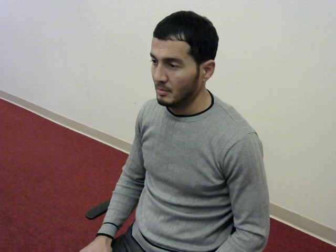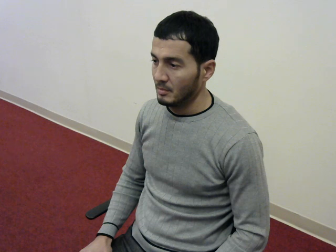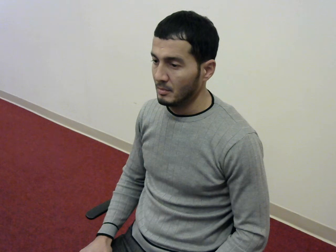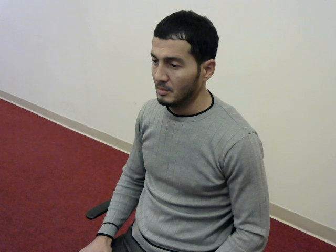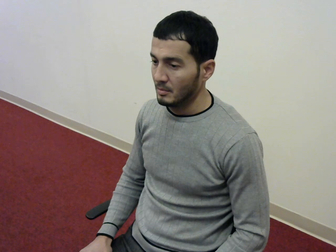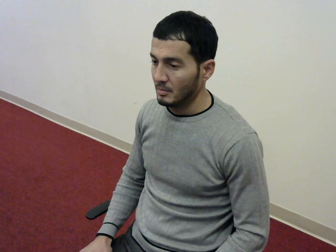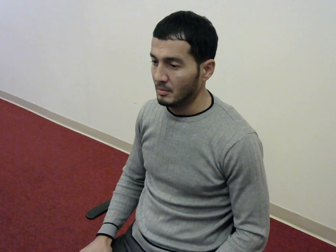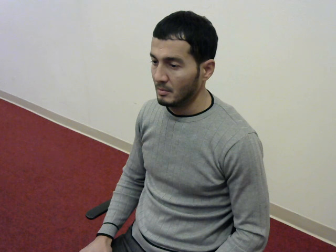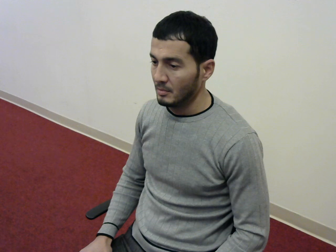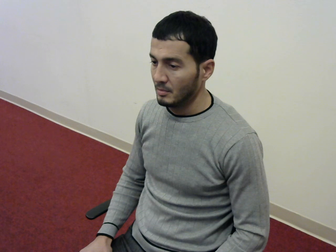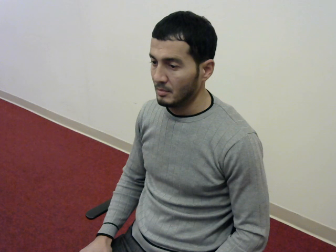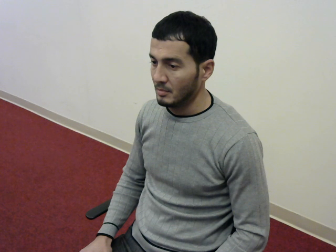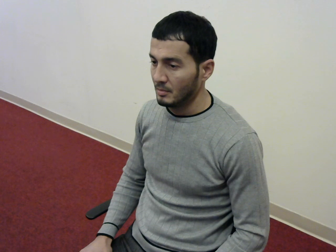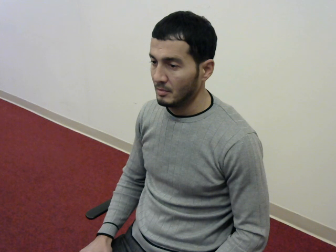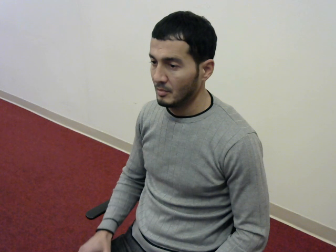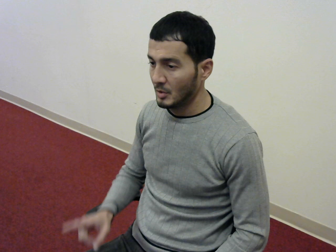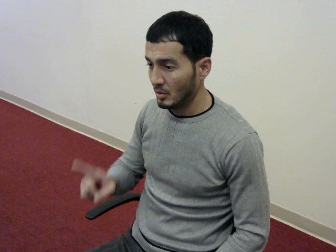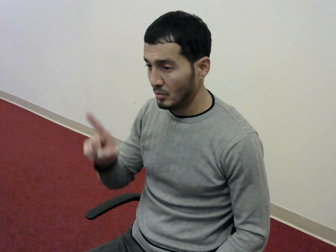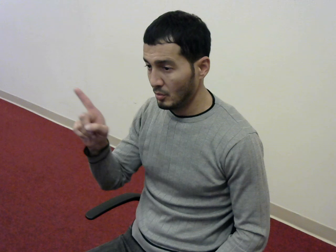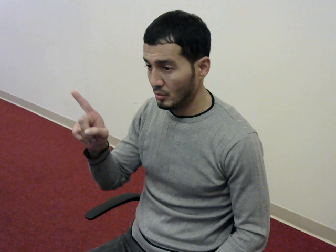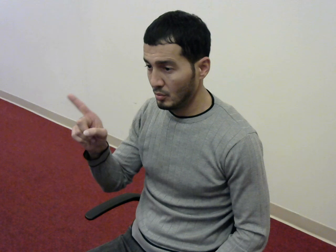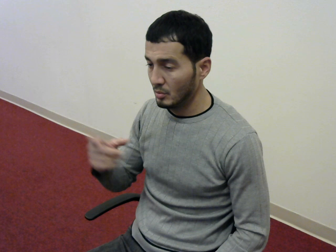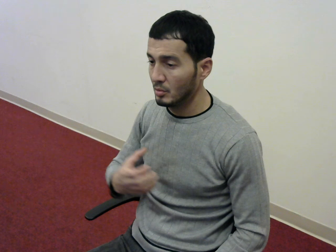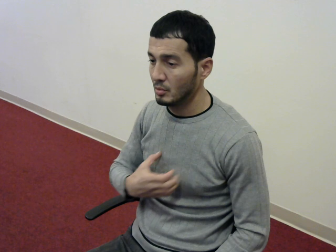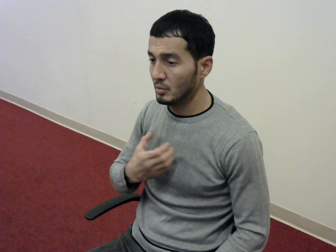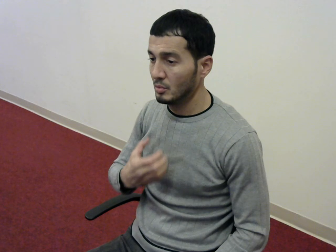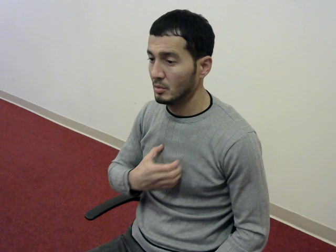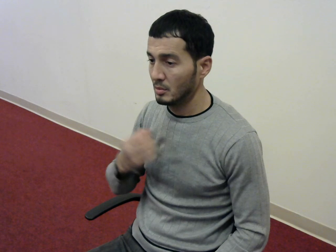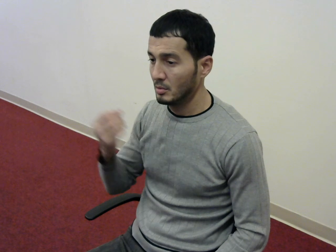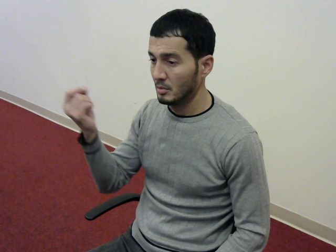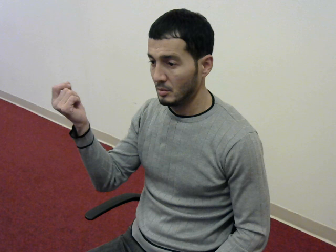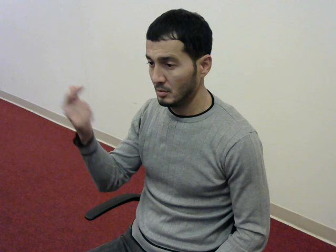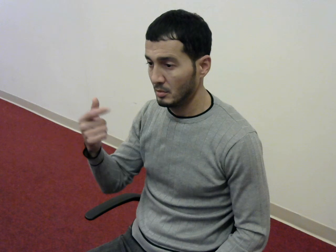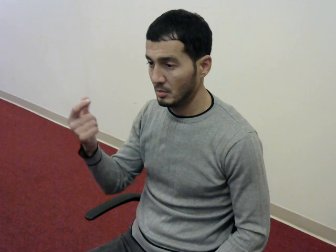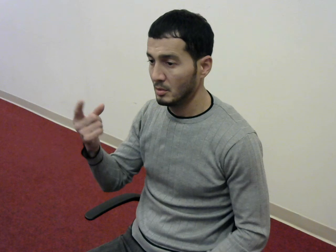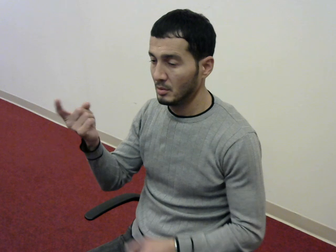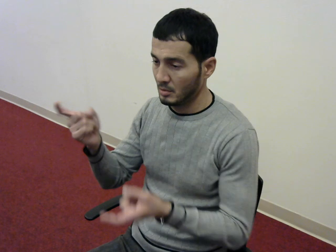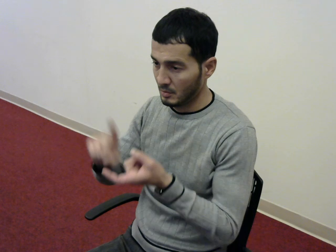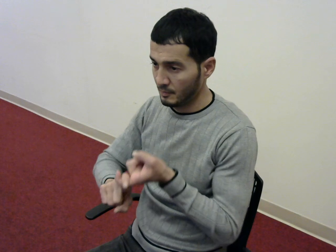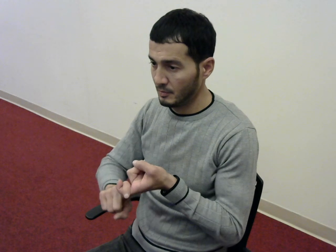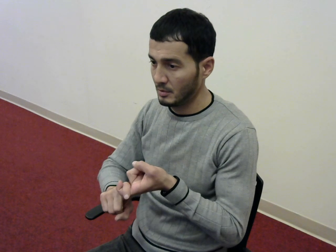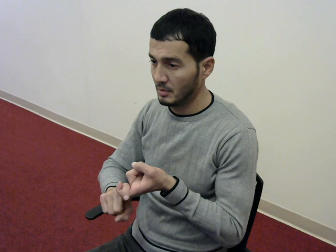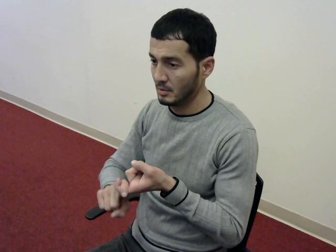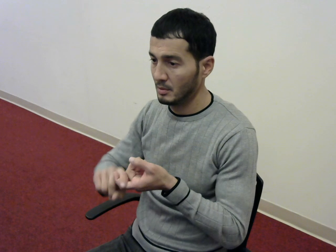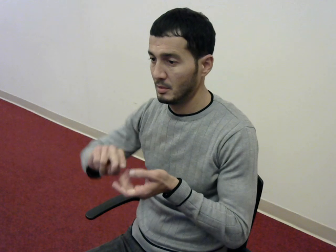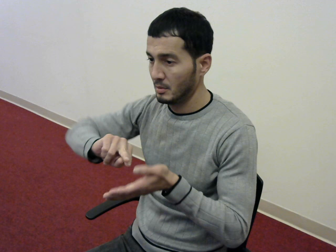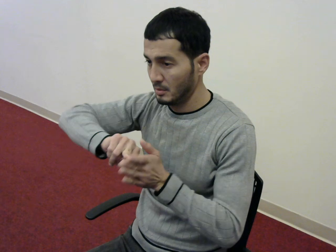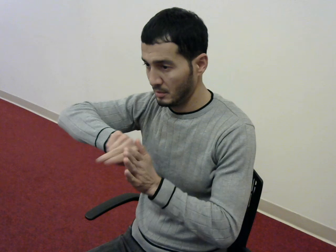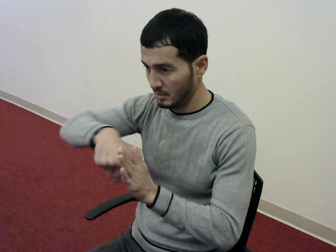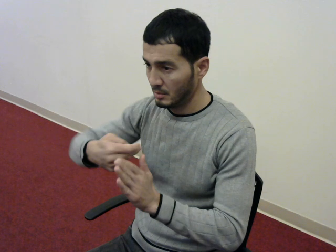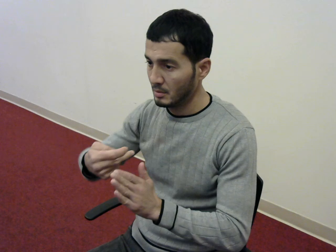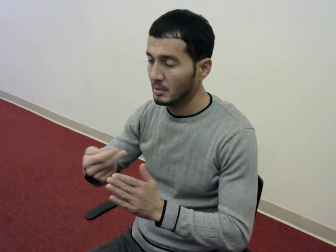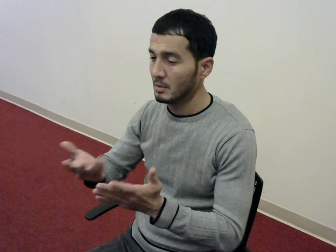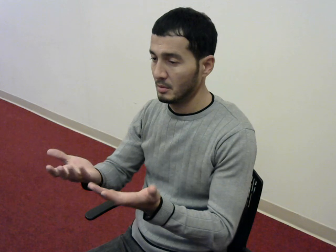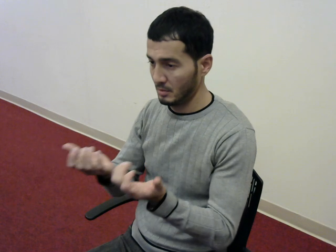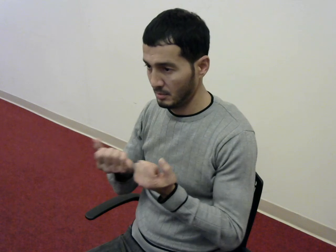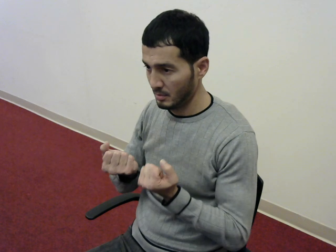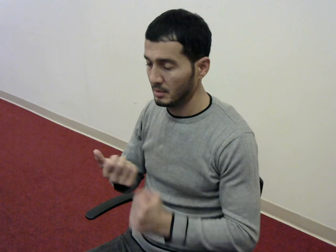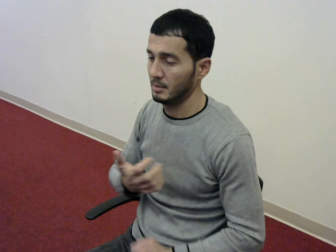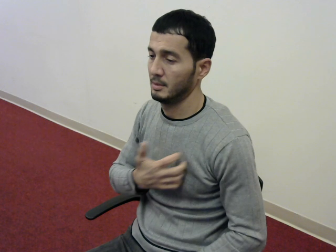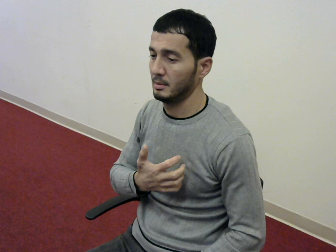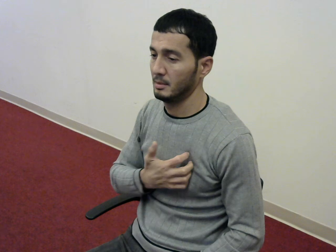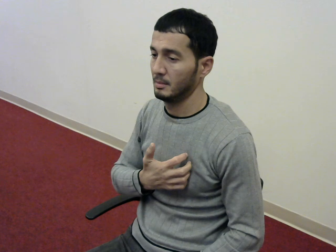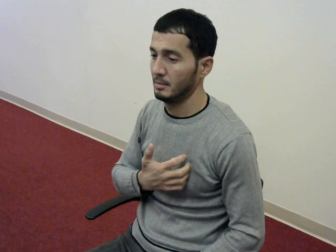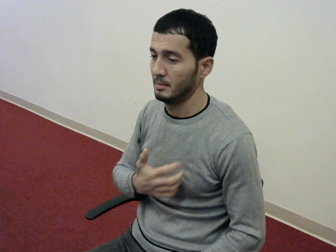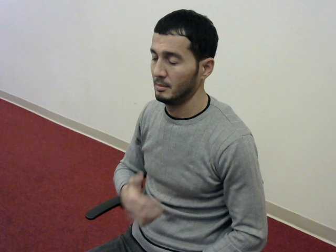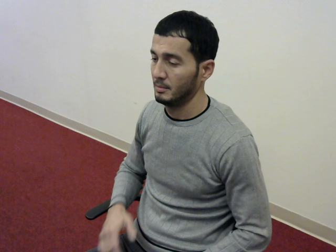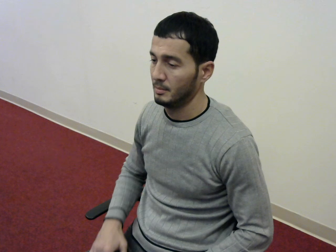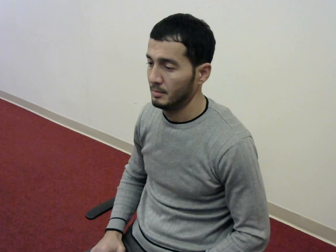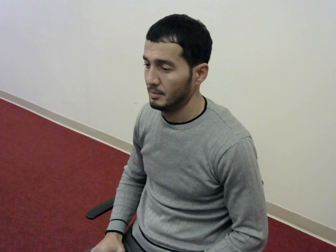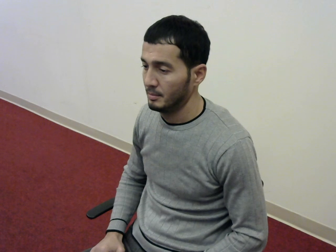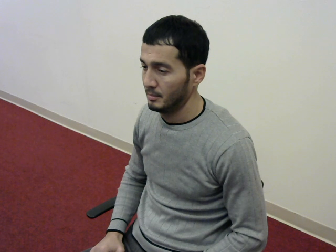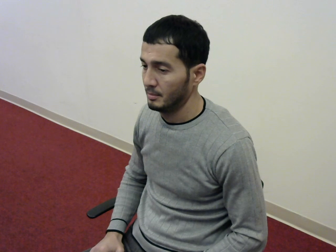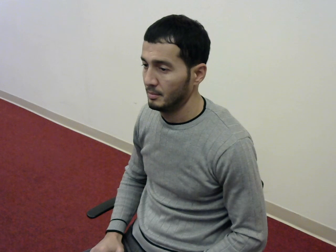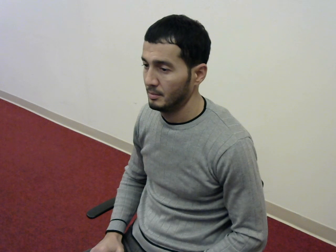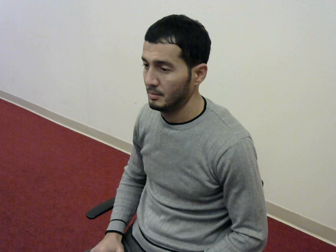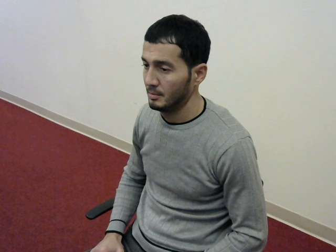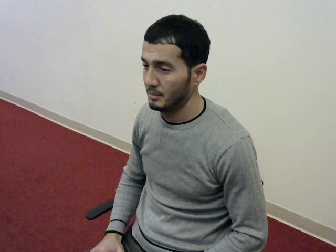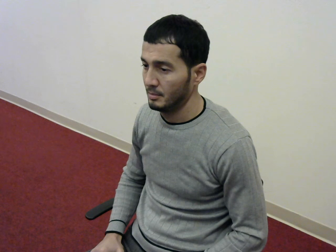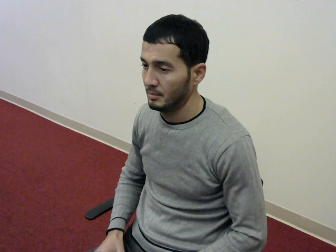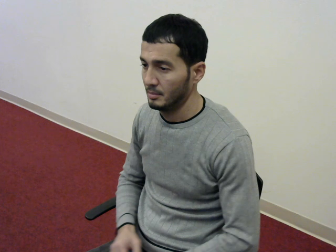O sosial müavinət ilə bağlı arayış almaq istəyir